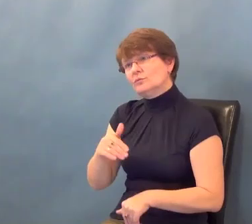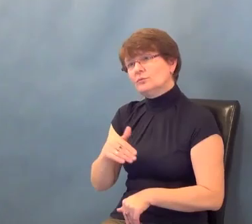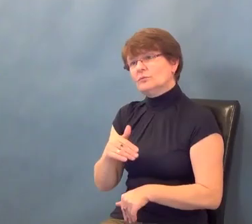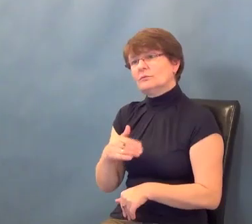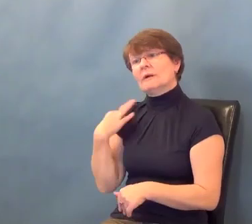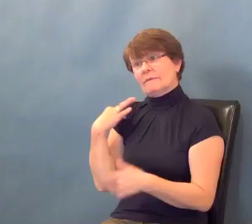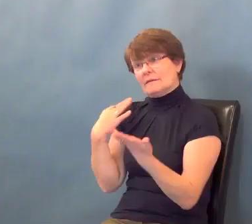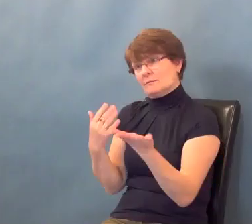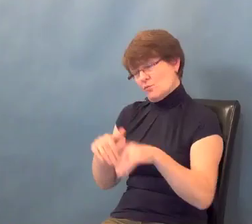Prywatne jedzenie, może o to chodzi?